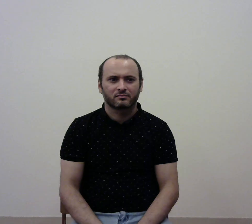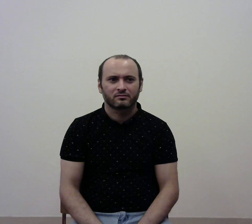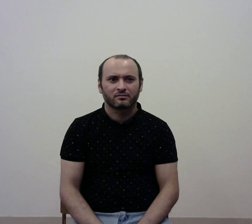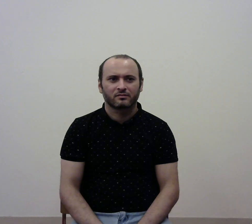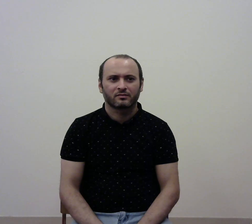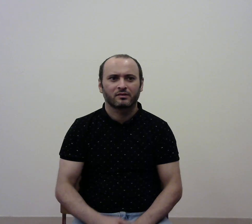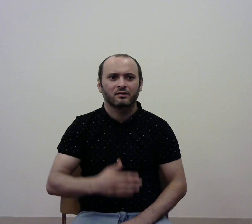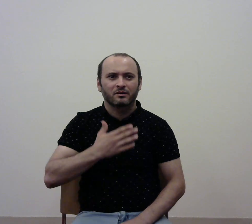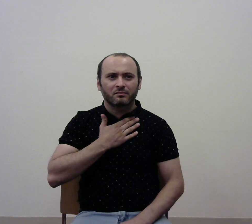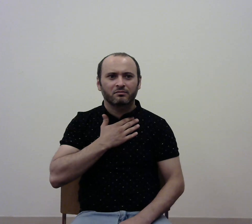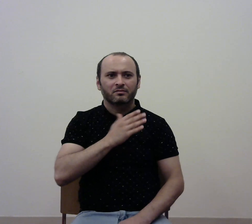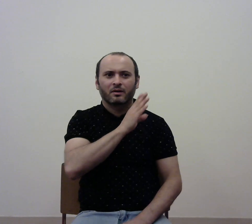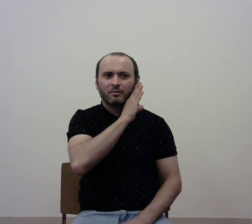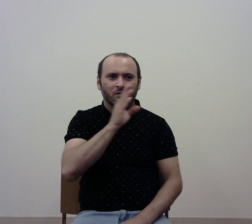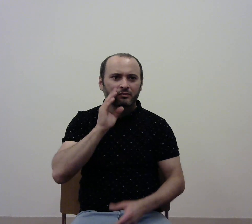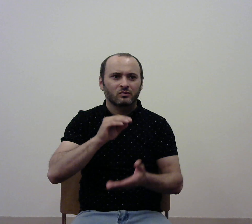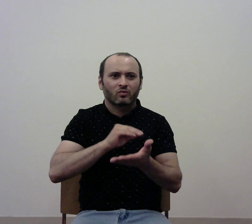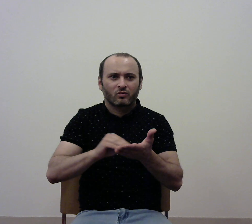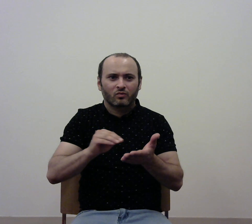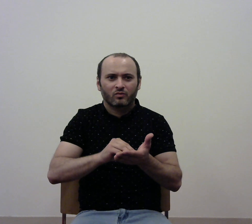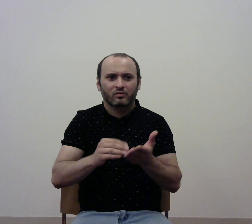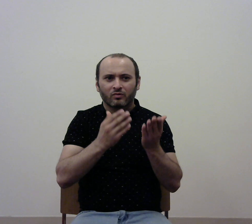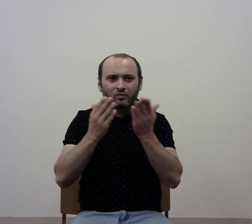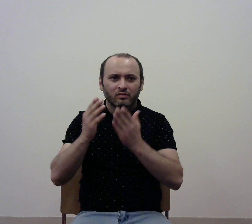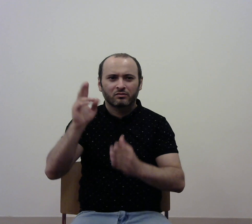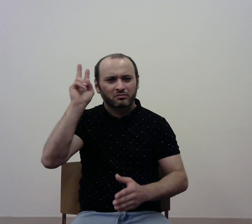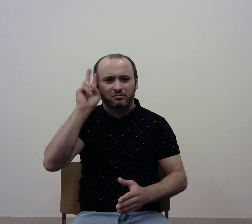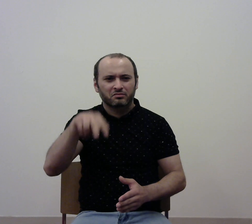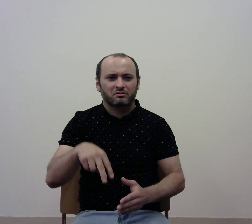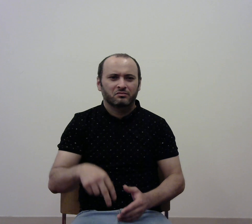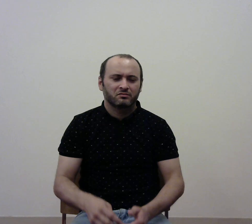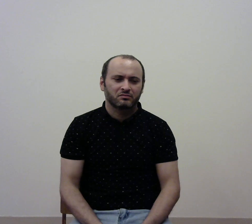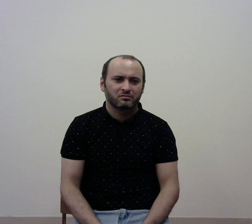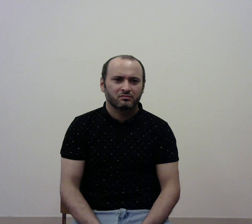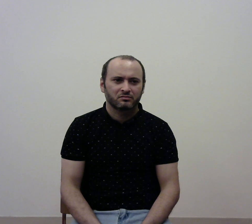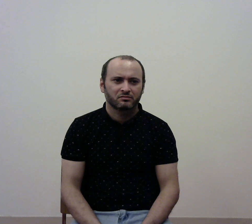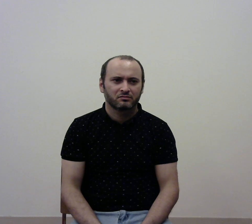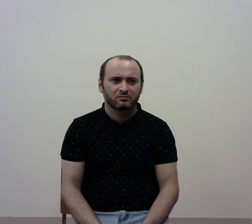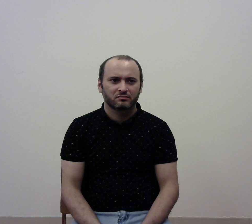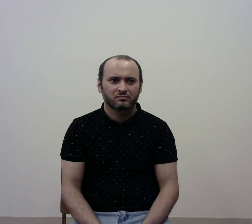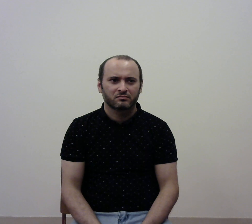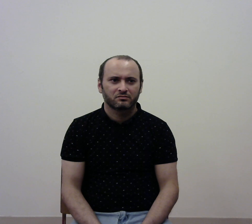Mənim anam yazıb-oxuya bilmir